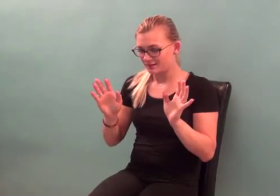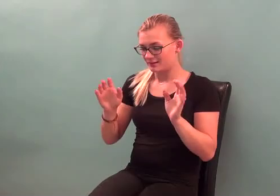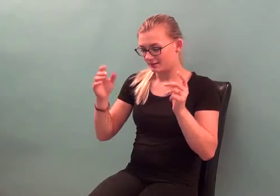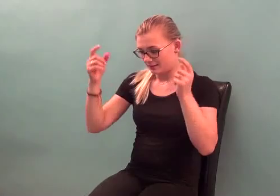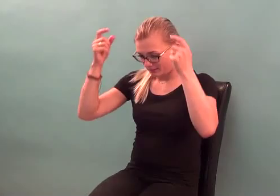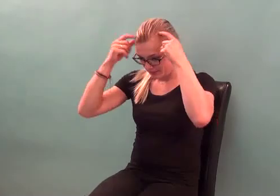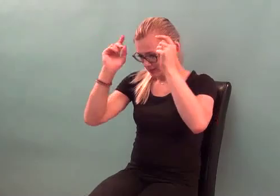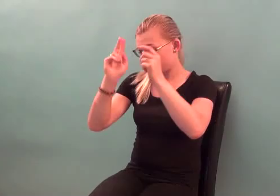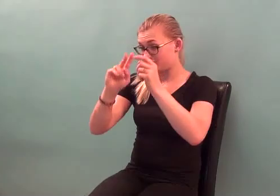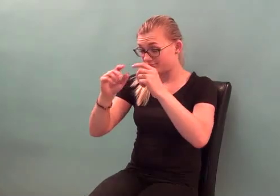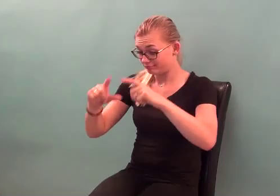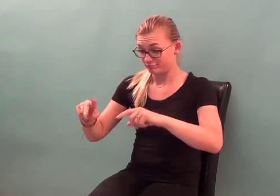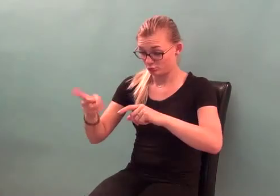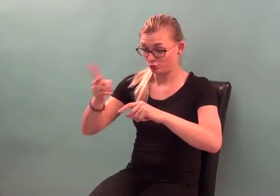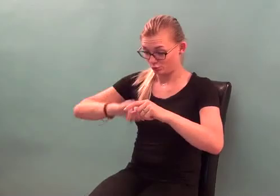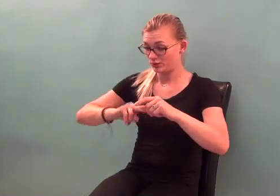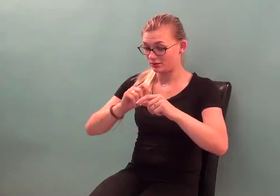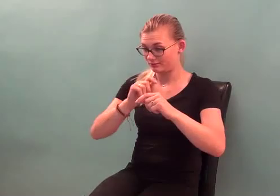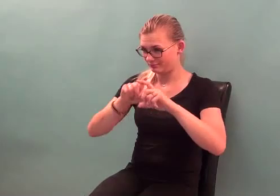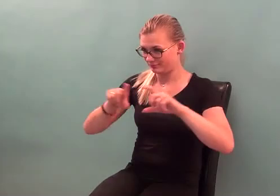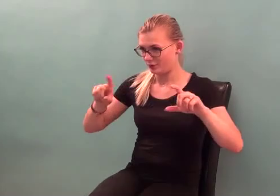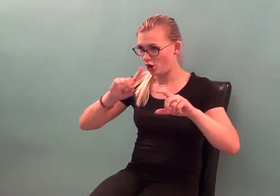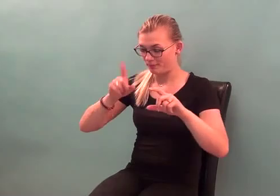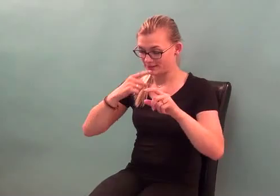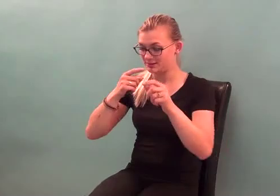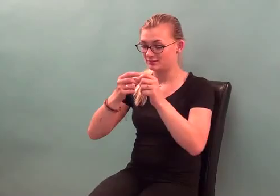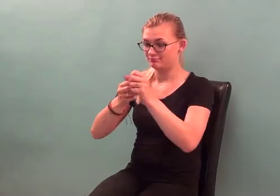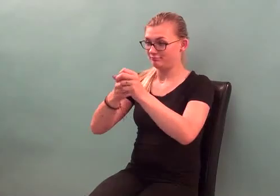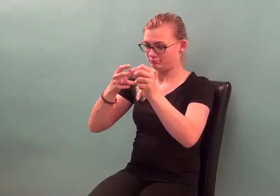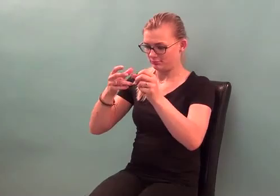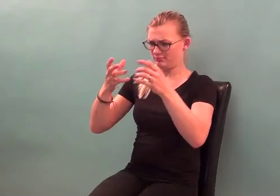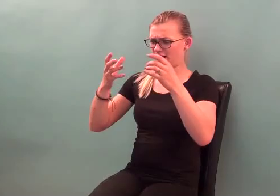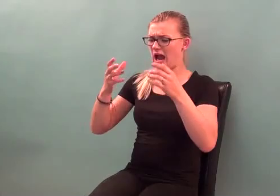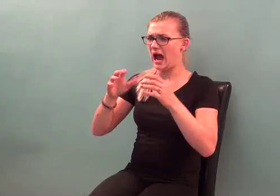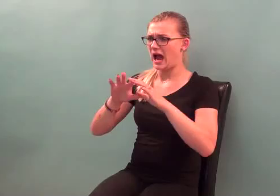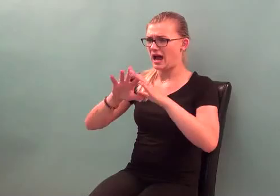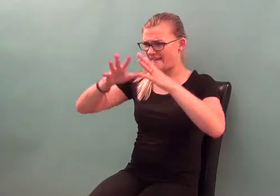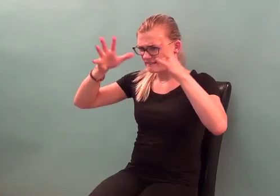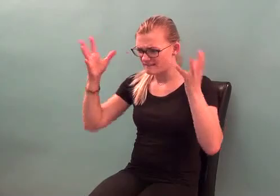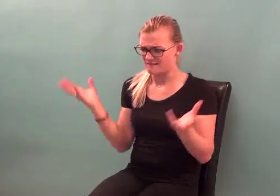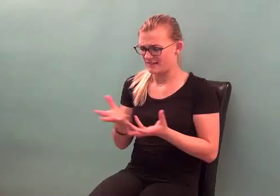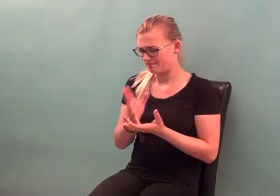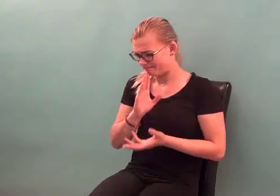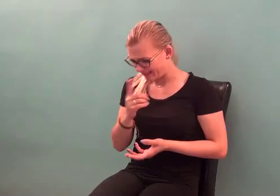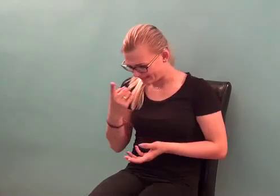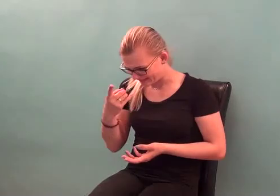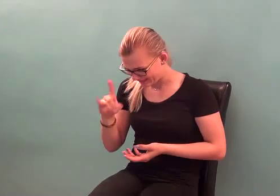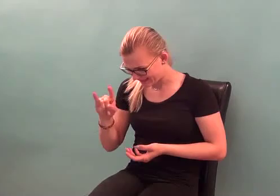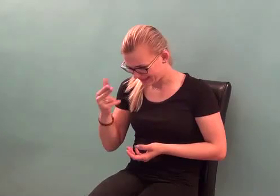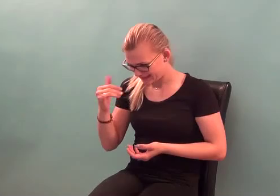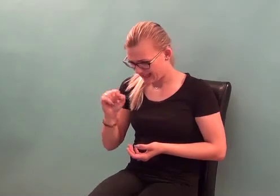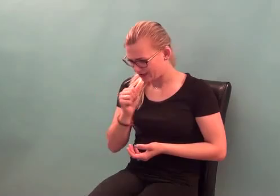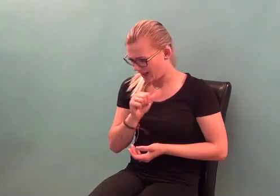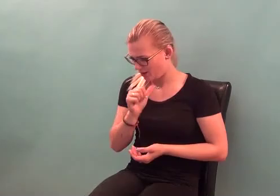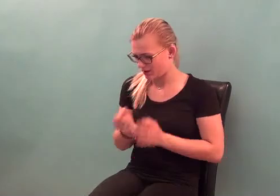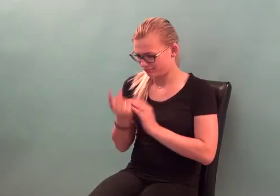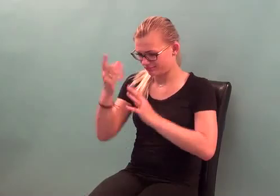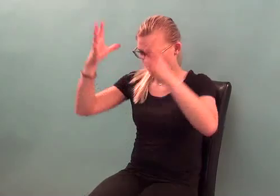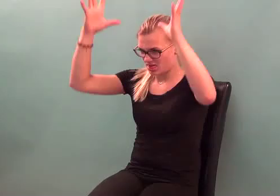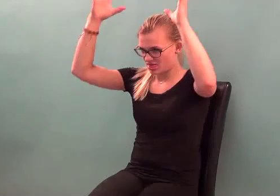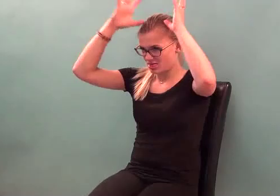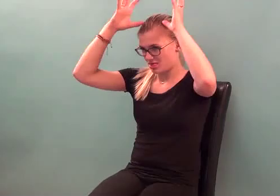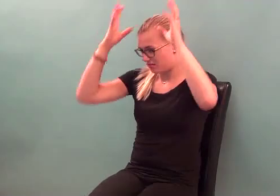Na drugim obrazku myszka, która mierzy z łuku, dziwi się, bo na głowie tej drugiej myszy jest coś dużego, chyba zielona dynia, dziwne, ma ją na głowie.